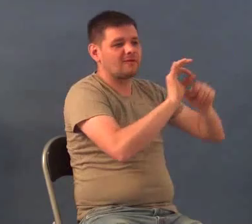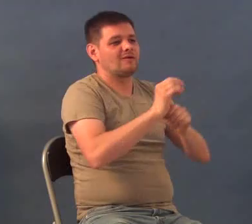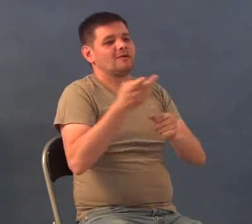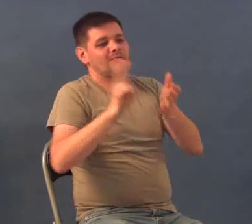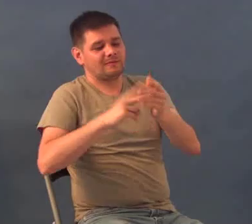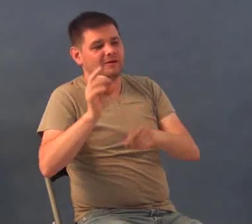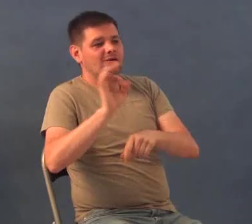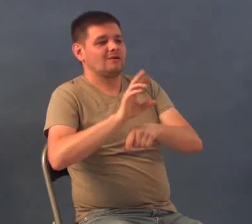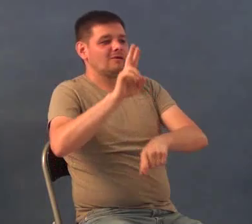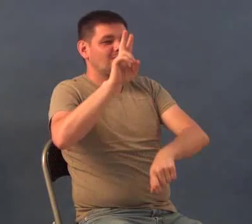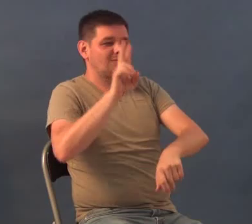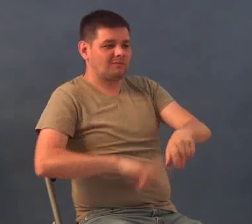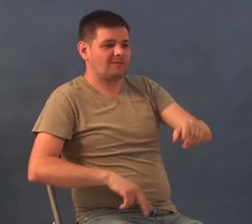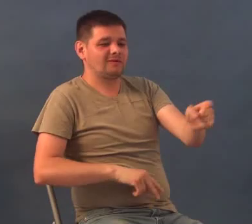Akurat ten chłopiec chce rzucać po raz kolejny, ale zjawia się policjant.